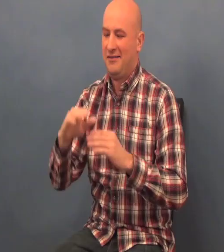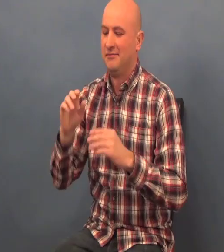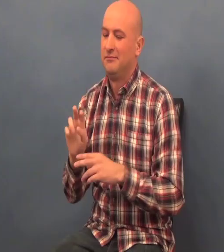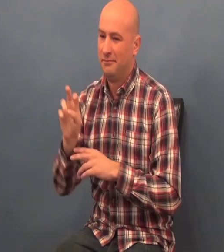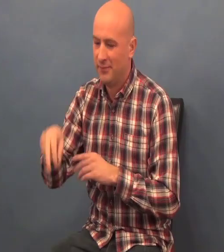Wyskakuje przez okno.